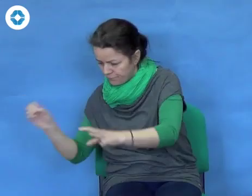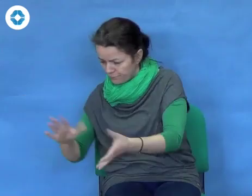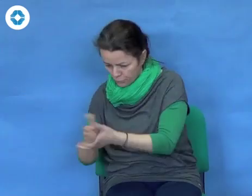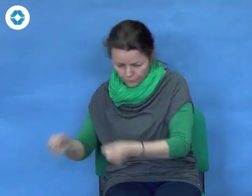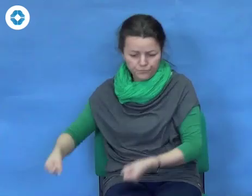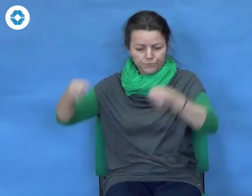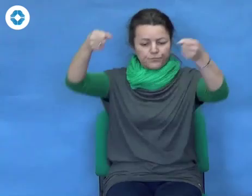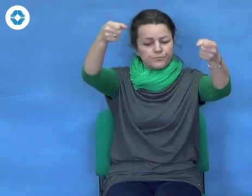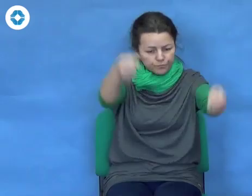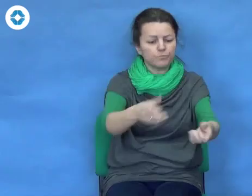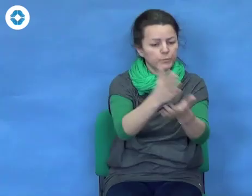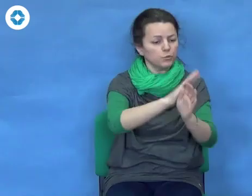Postawili kosz na bagażniku roweru.